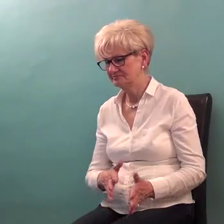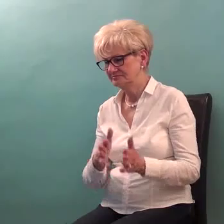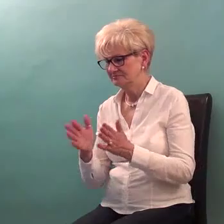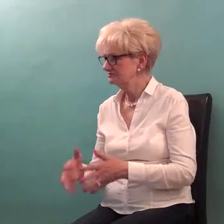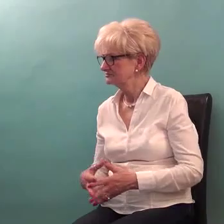Następny.